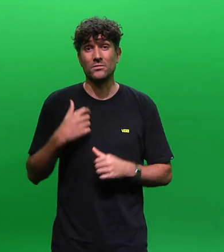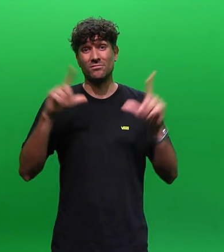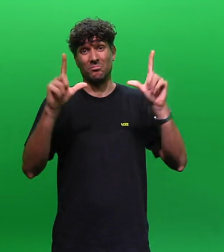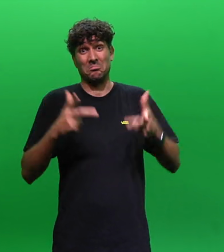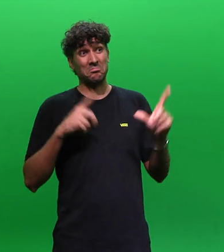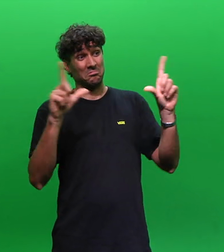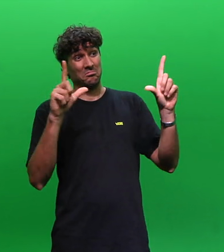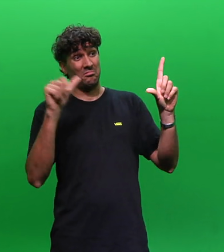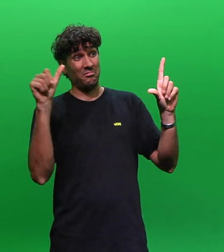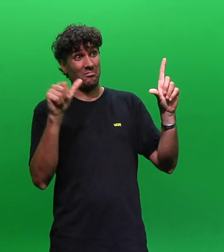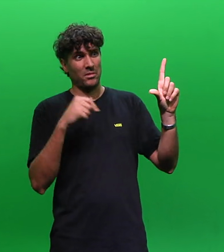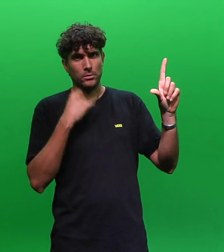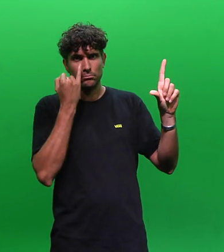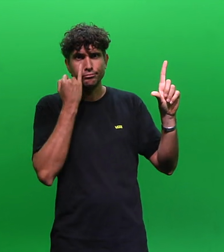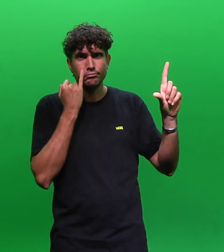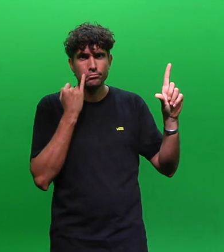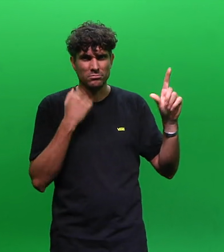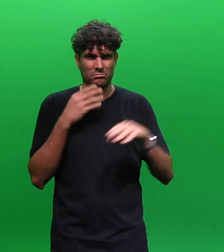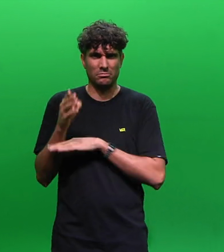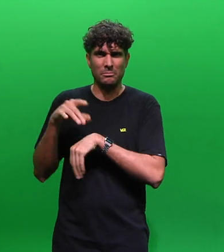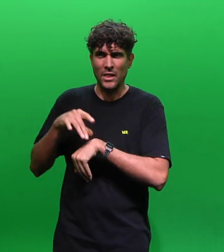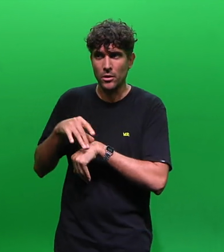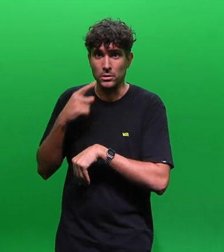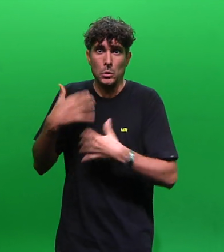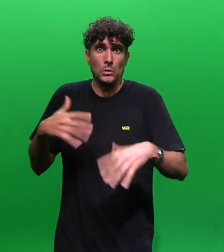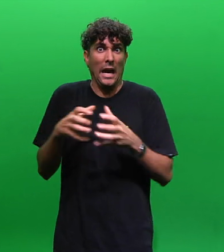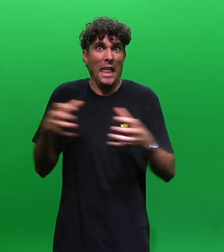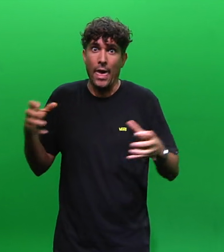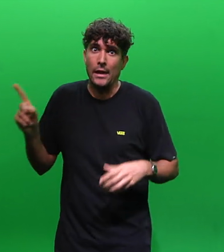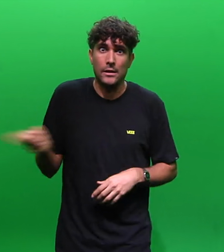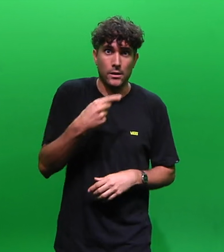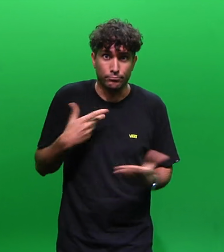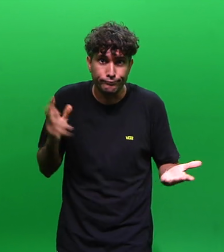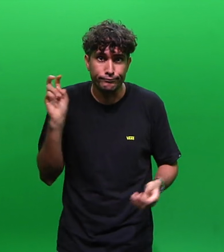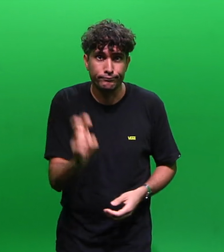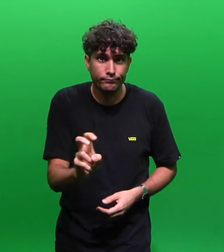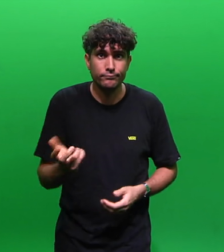Quan veig la televisió em ploren els ulls. Vaig anar al metge i em va dir que era greu i que havia d'anar a urgències, per això he vingut.